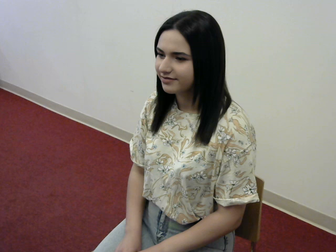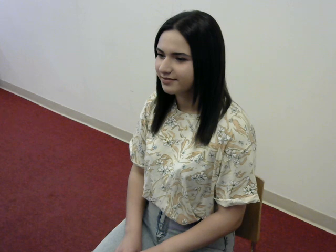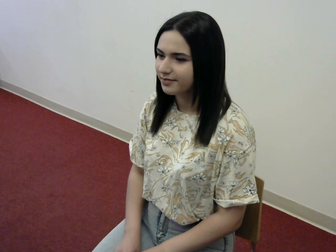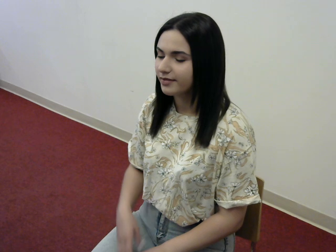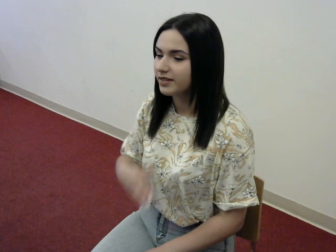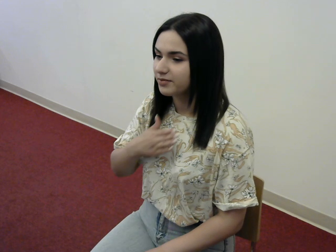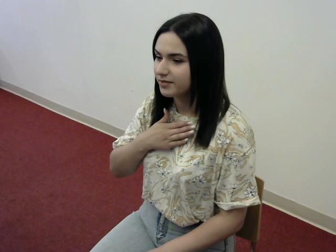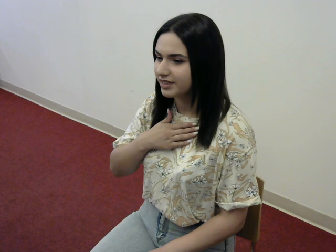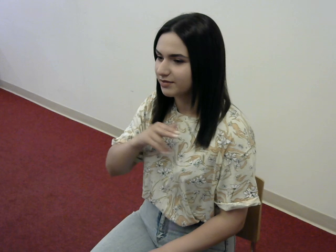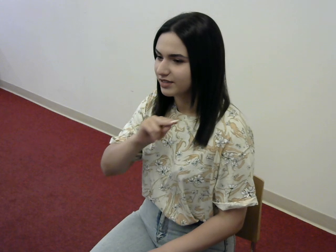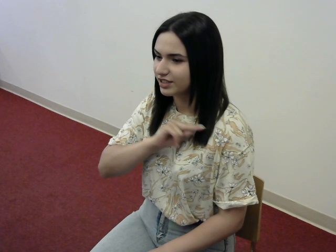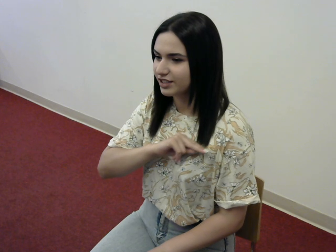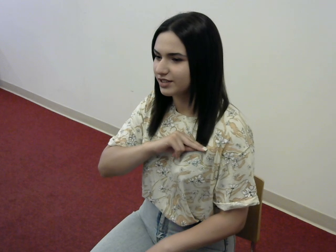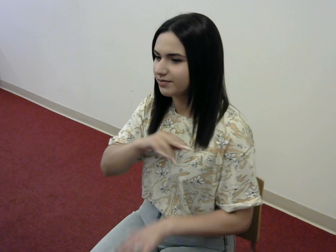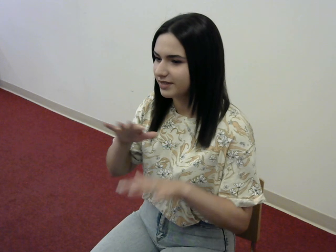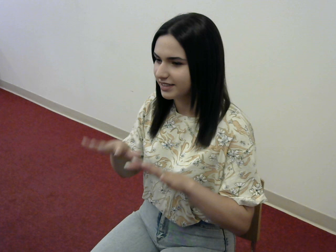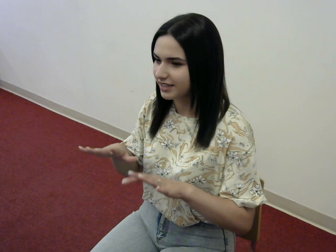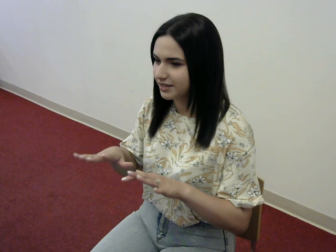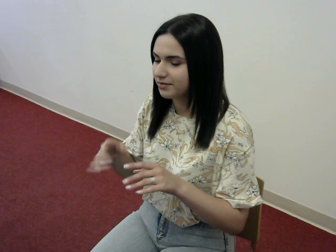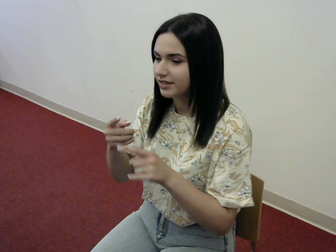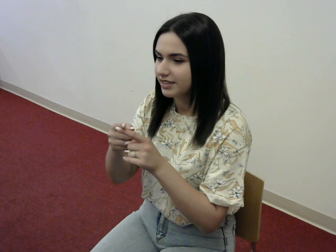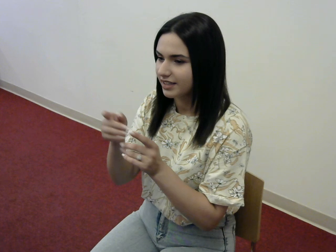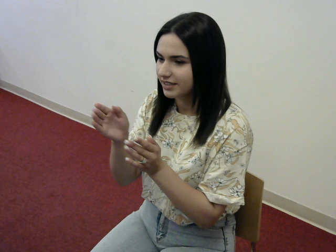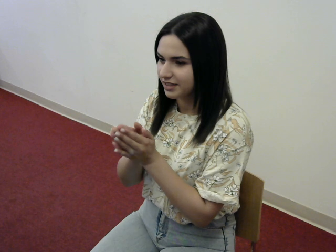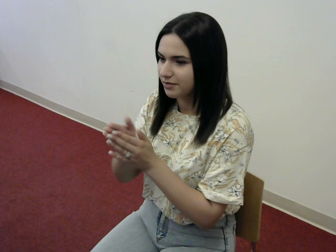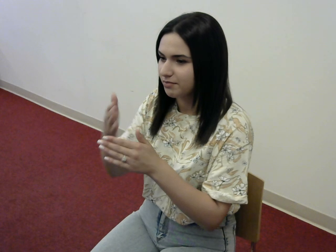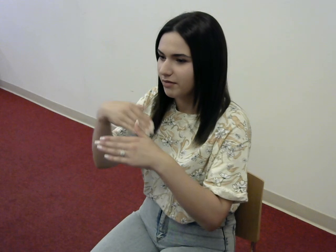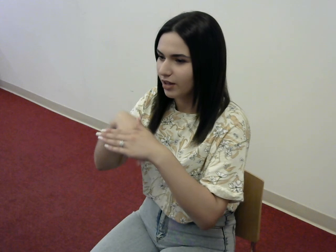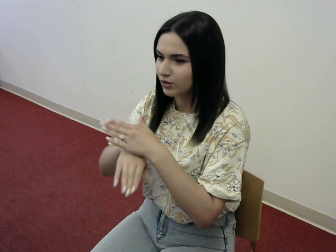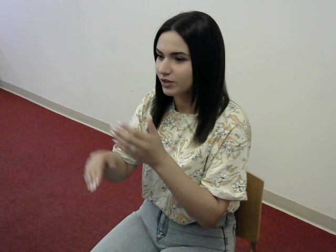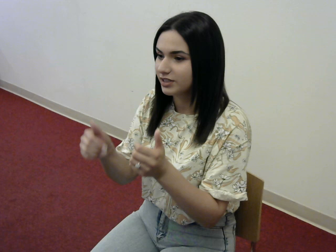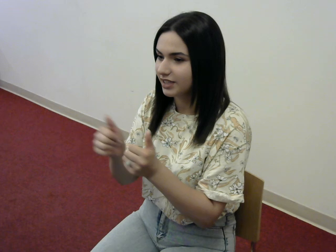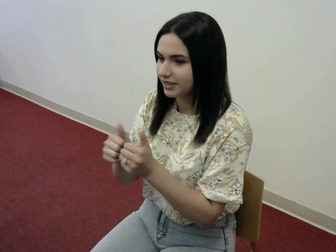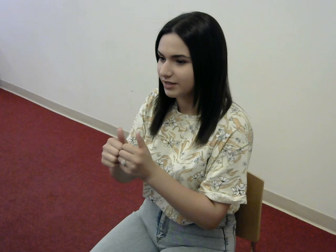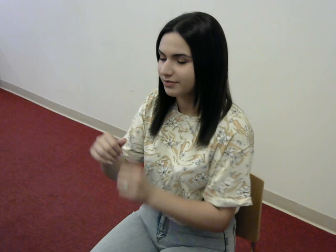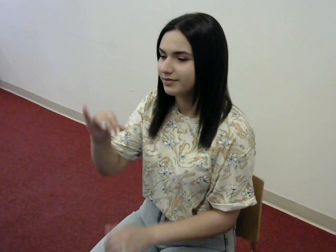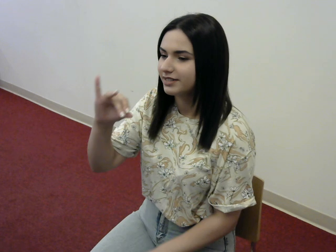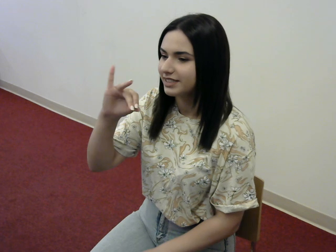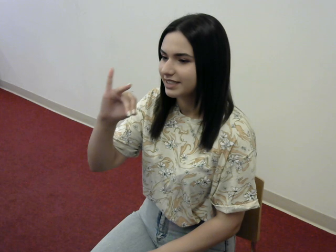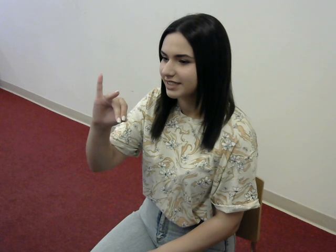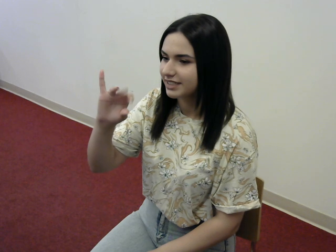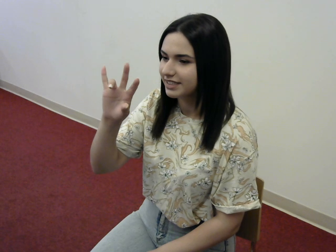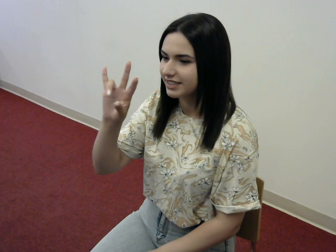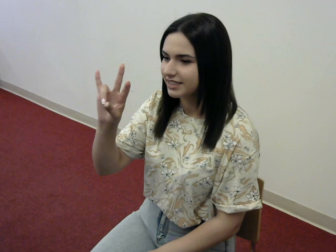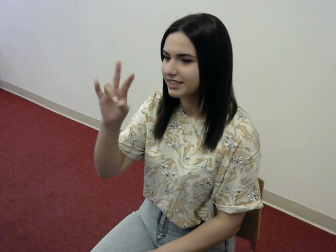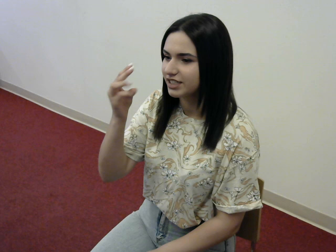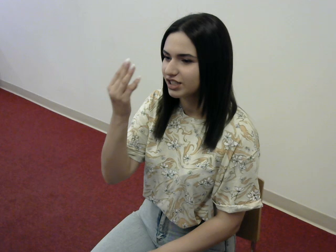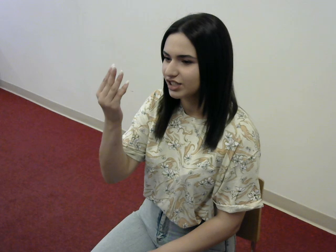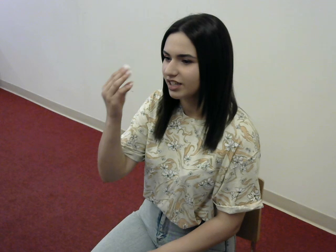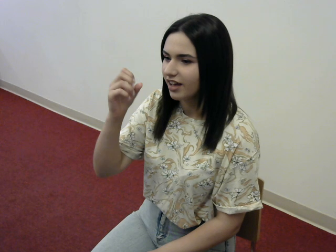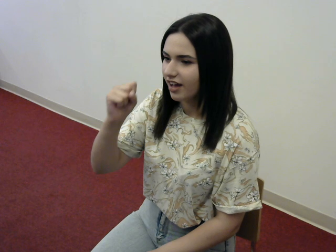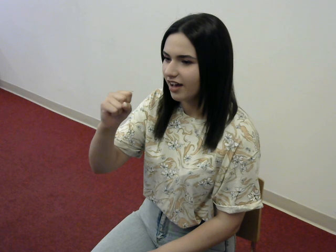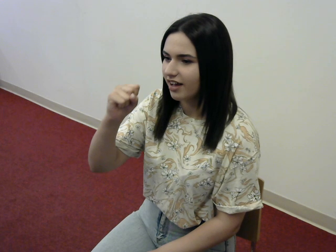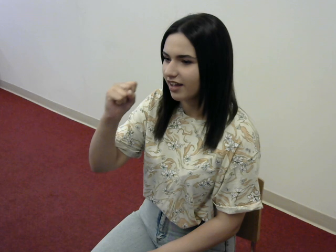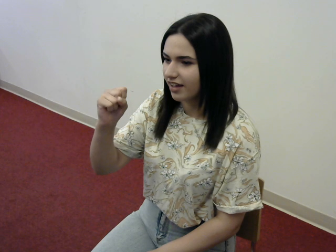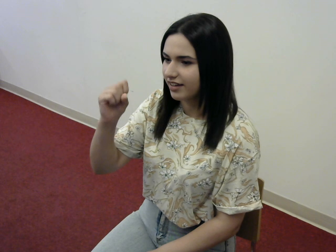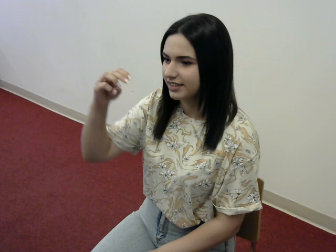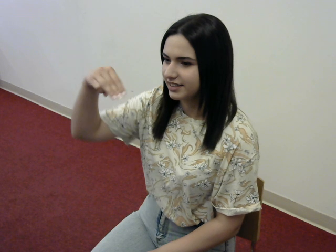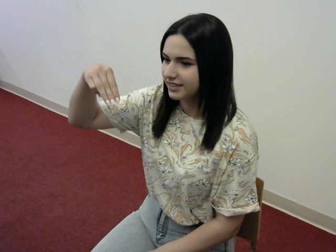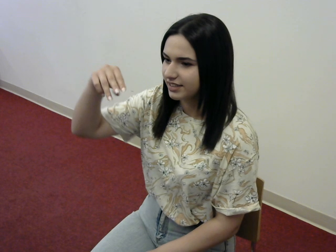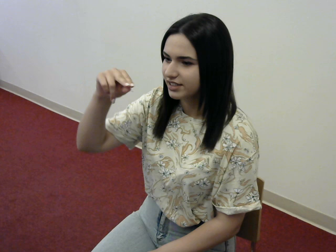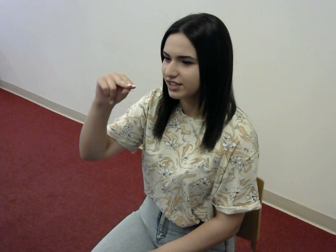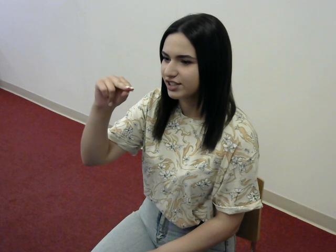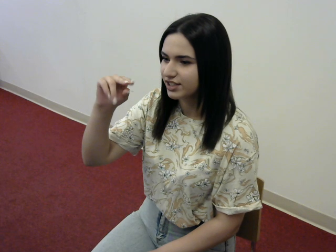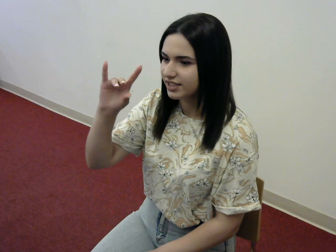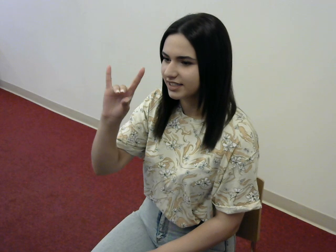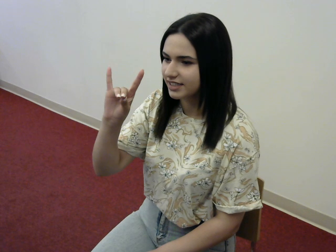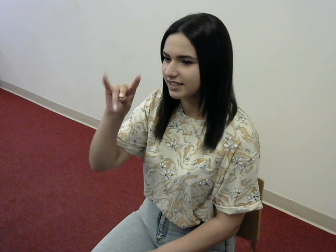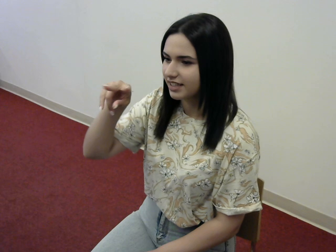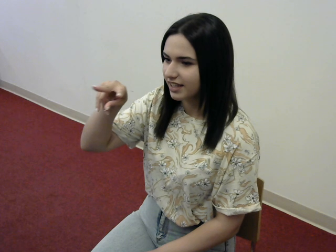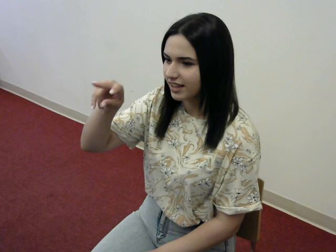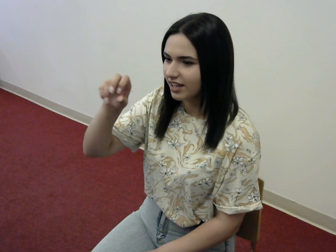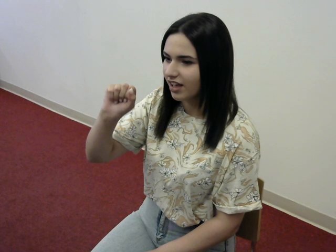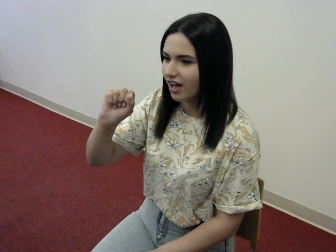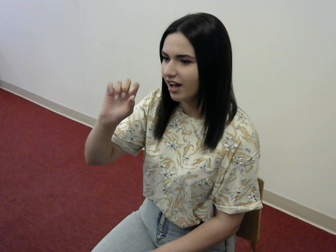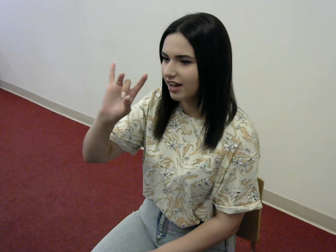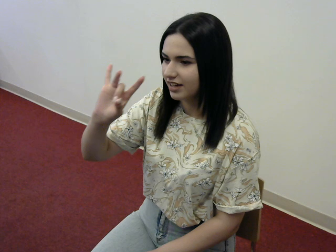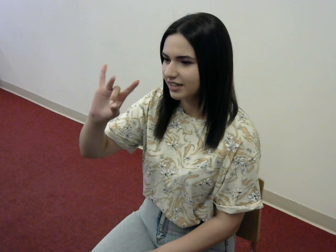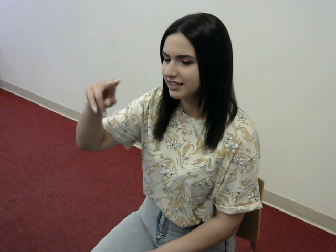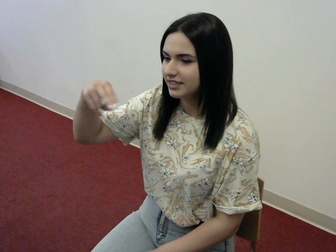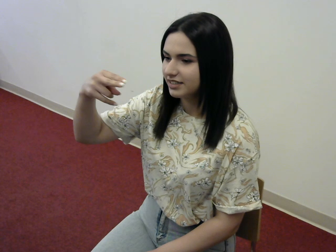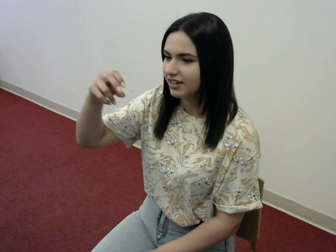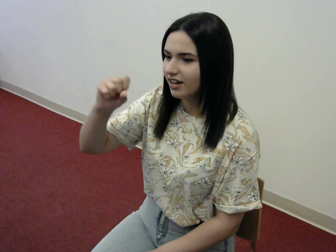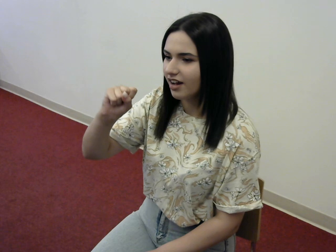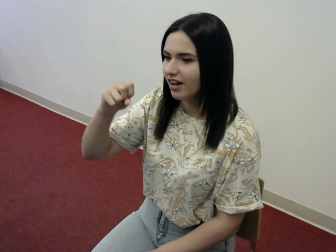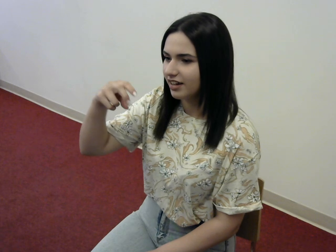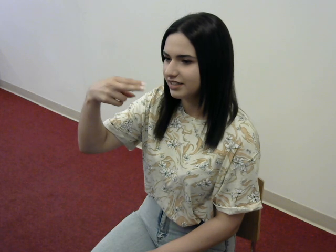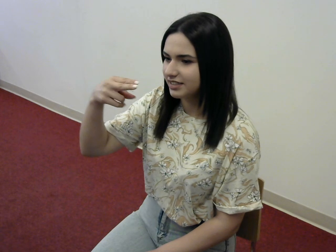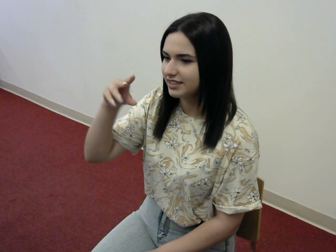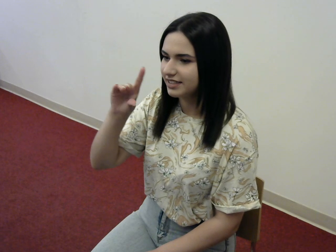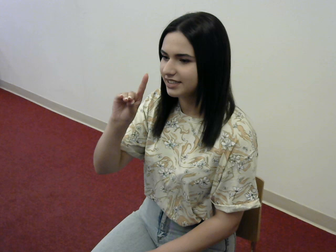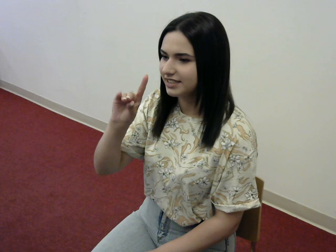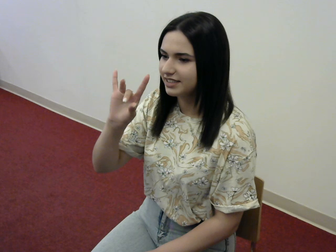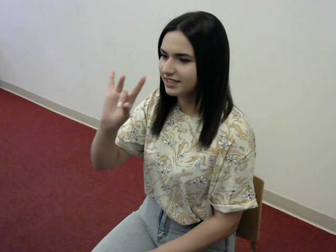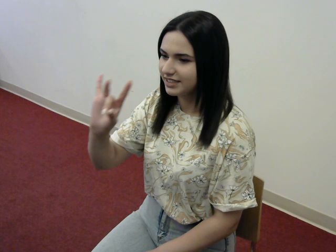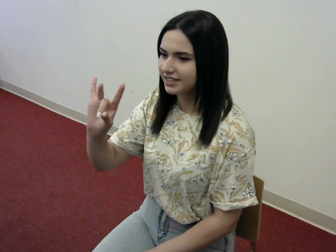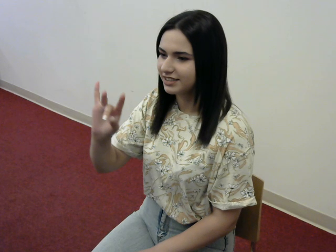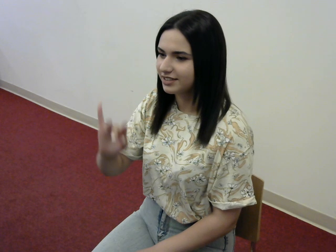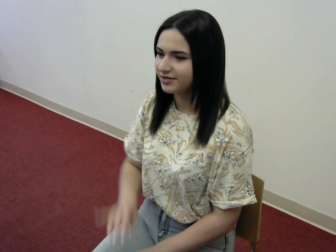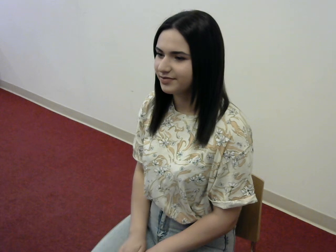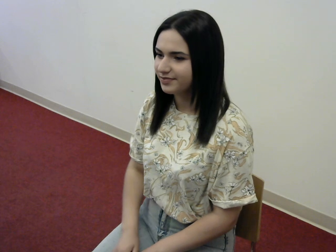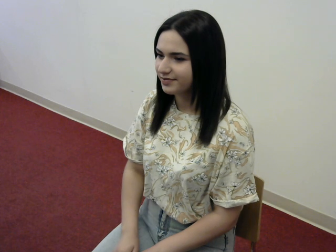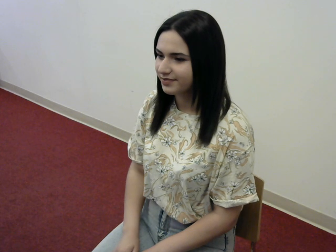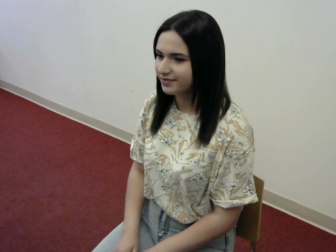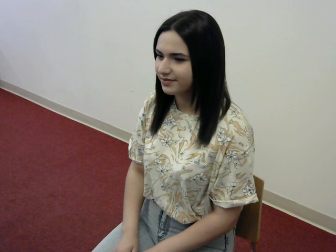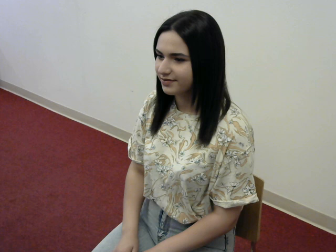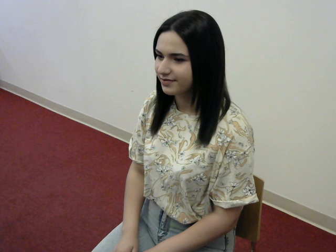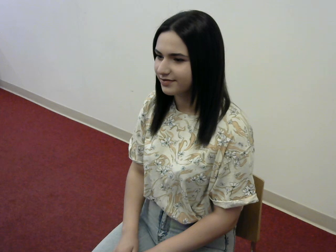Mənim iş yerim İnşaatçılar metrosunun yanındadadır